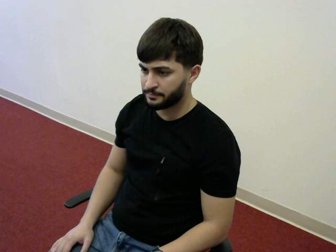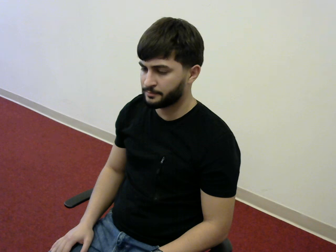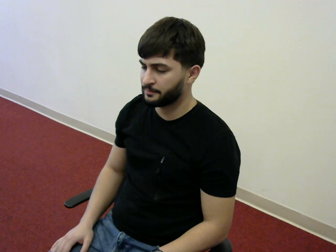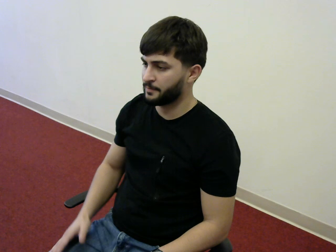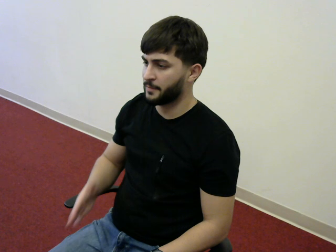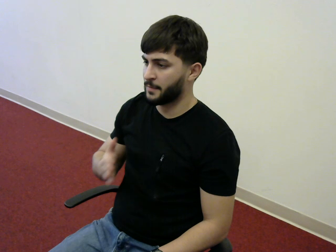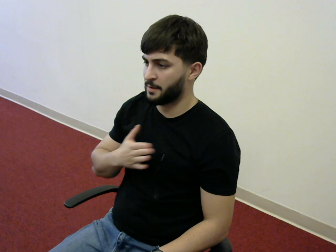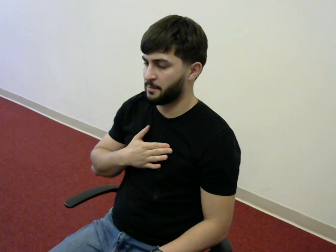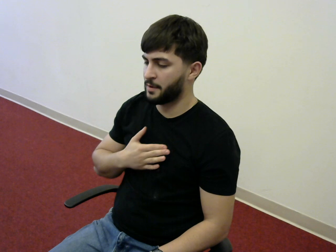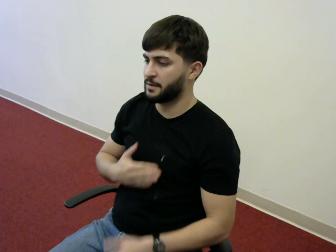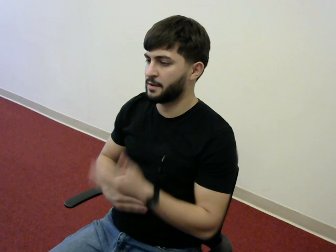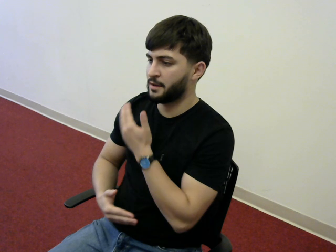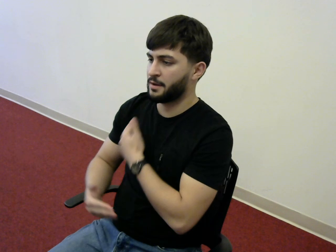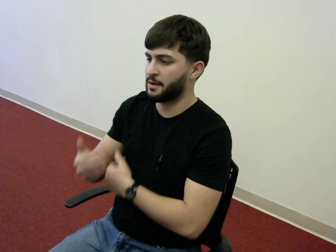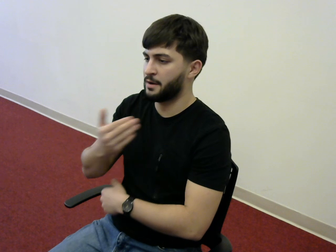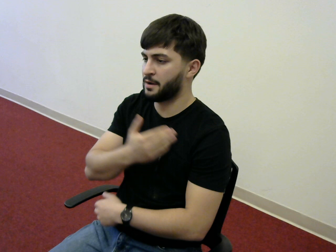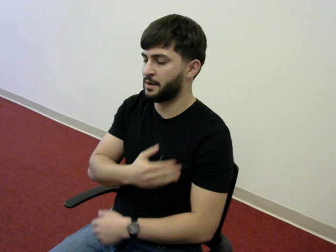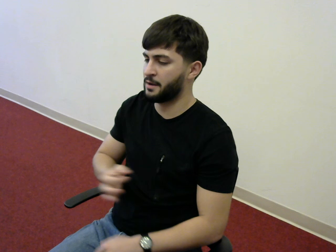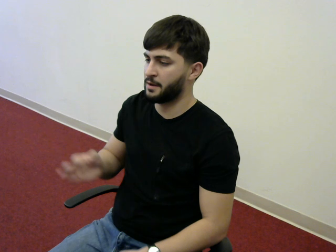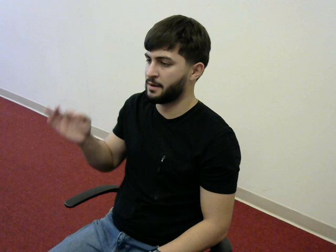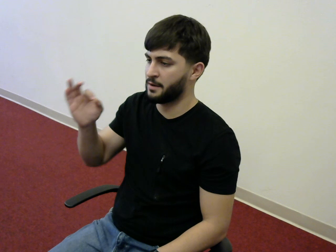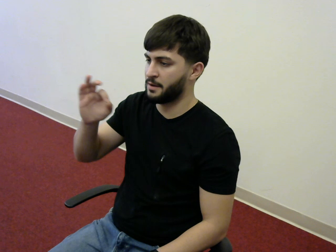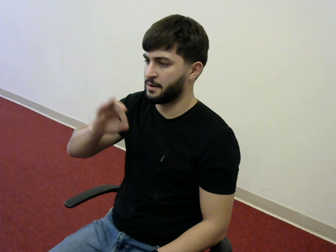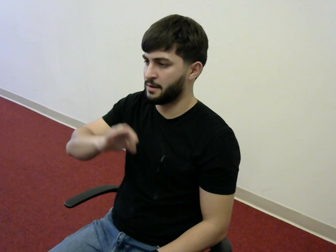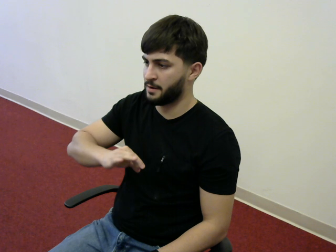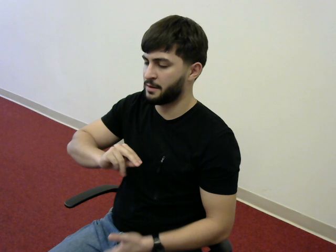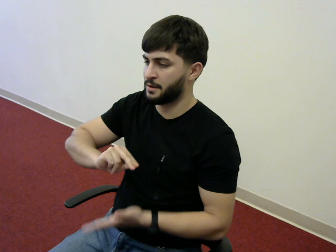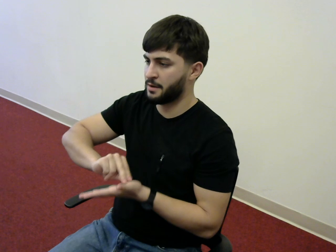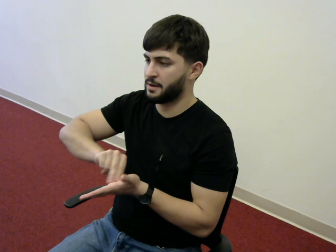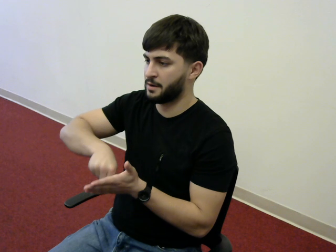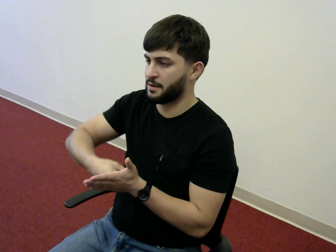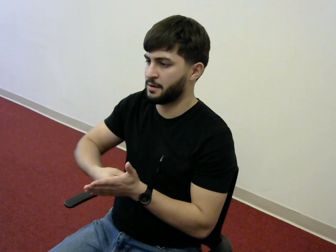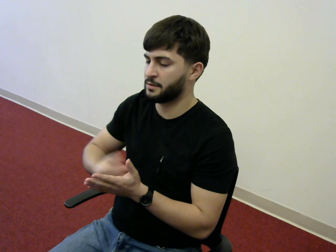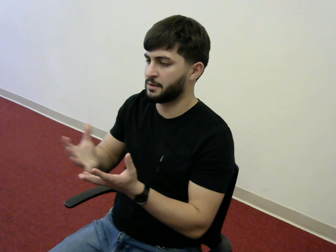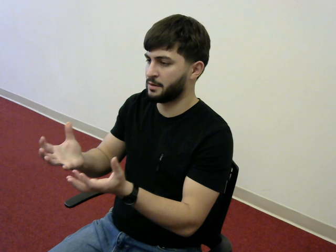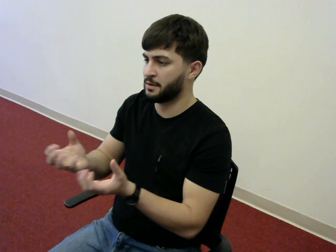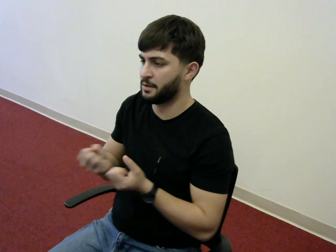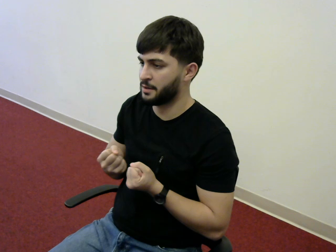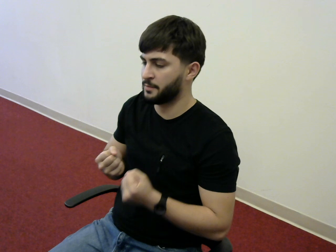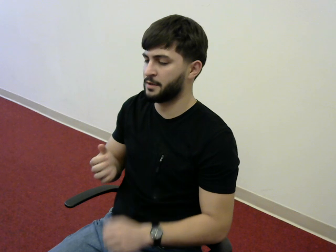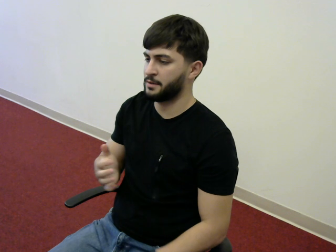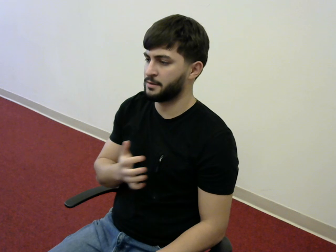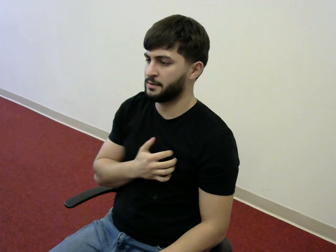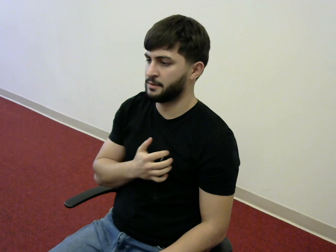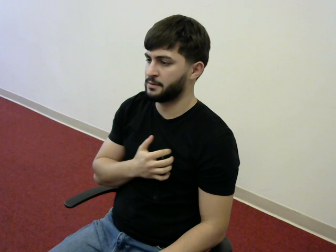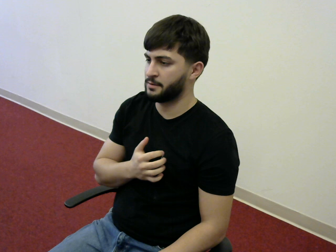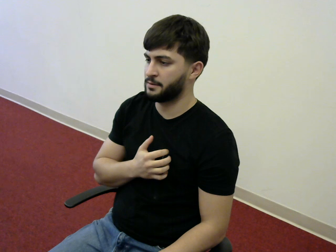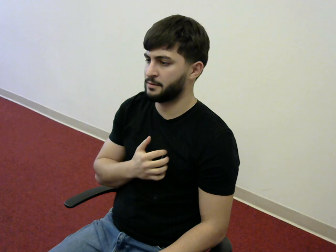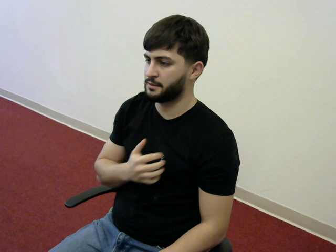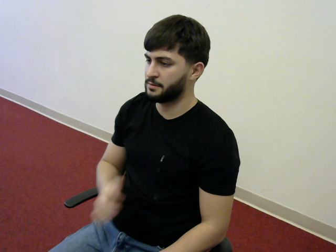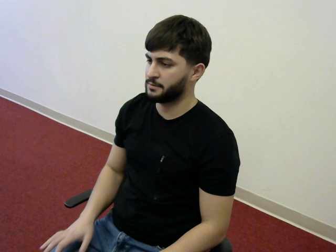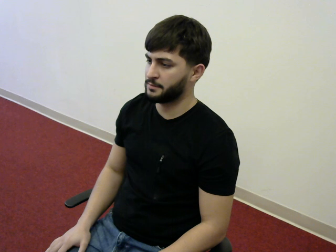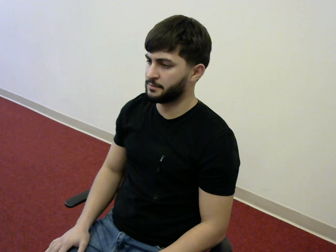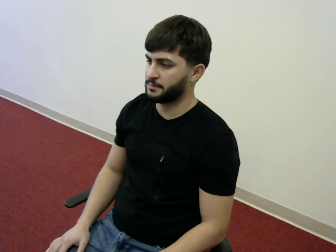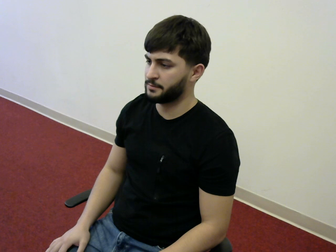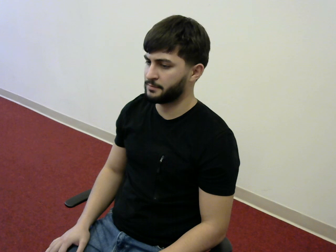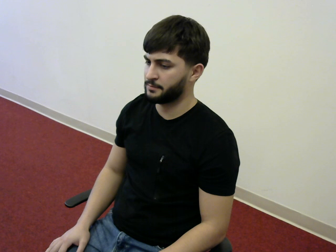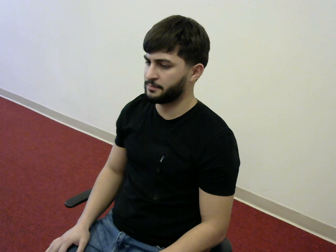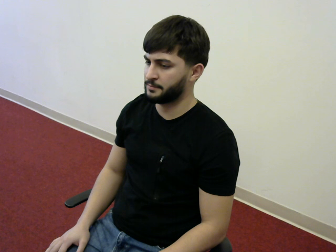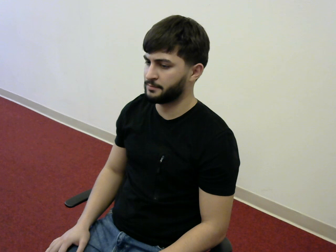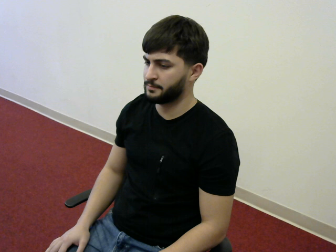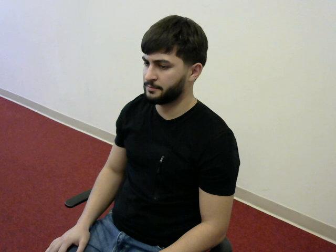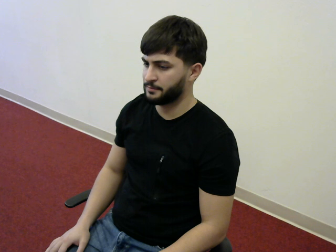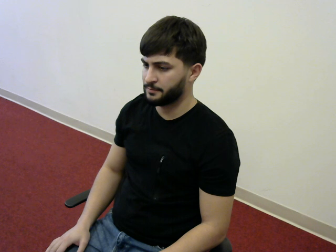Mən əlillik haqqında arayış almaq istəyirəm